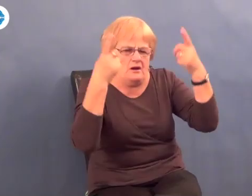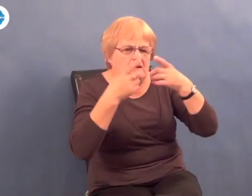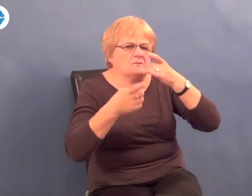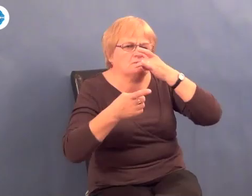Jakaś informacja.